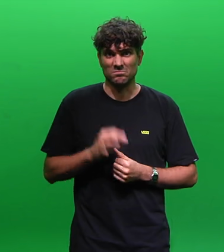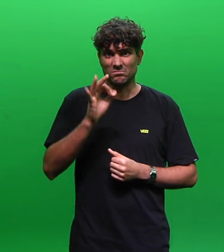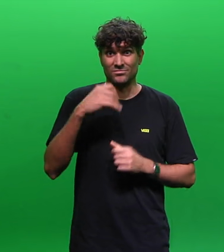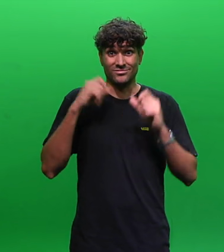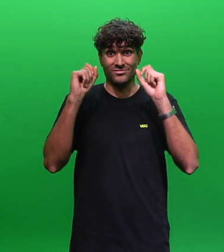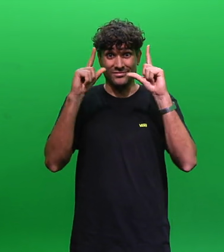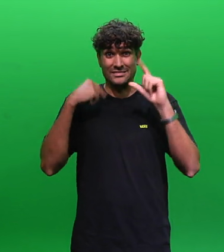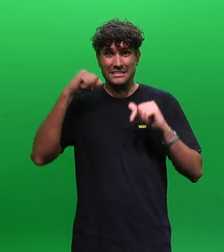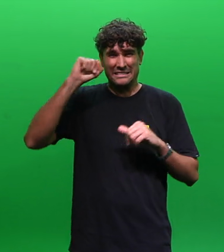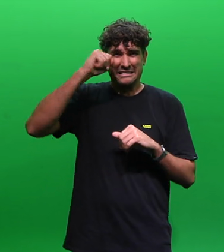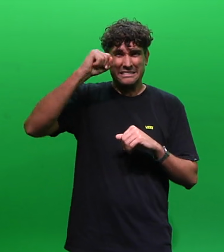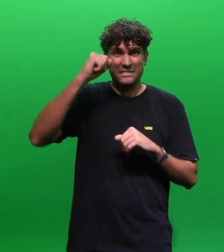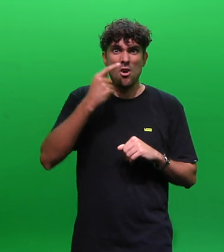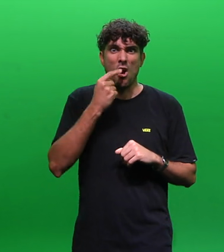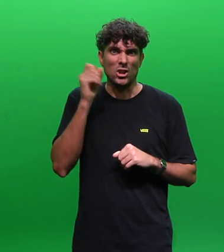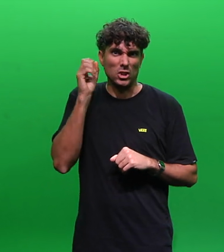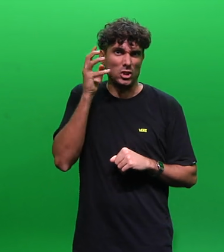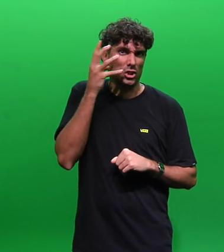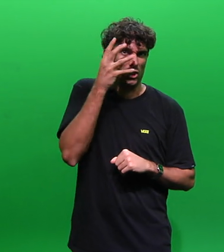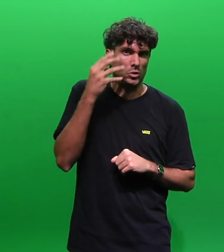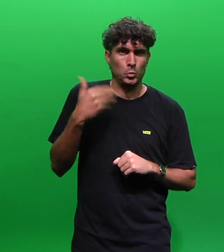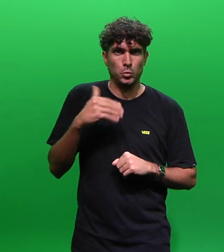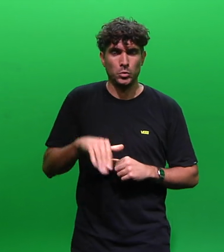Sí, quan m'he llevat m'he rascat l'ull i ha començat a posar-se vermell des del costat cap al centre.